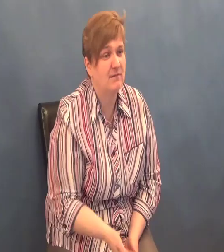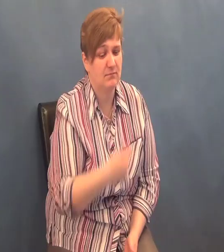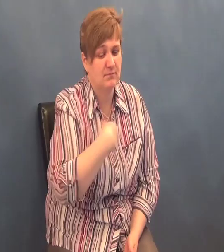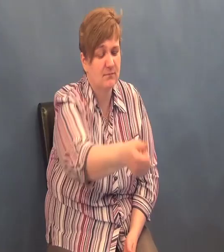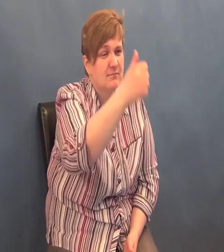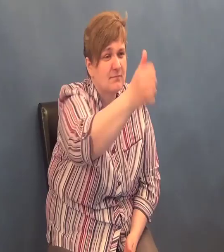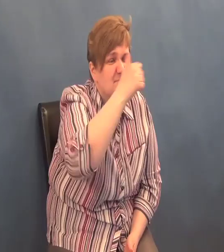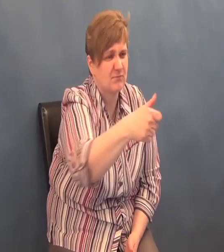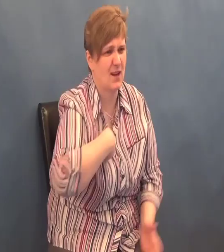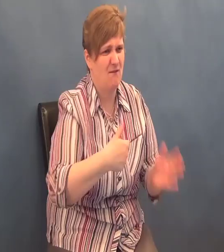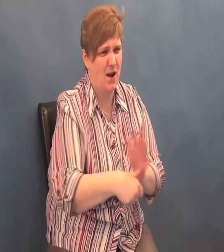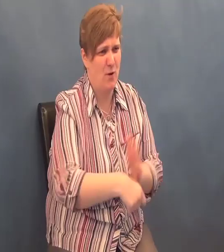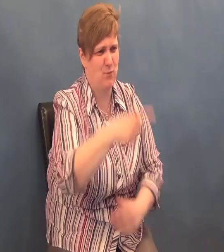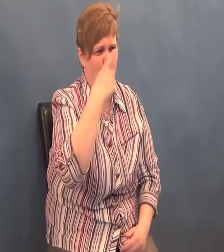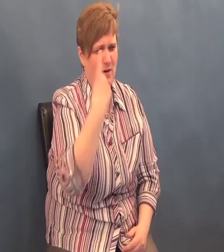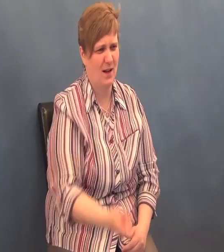Nie mogę, jestem na wycieczce do Olsztyna.